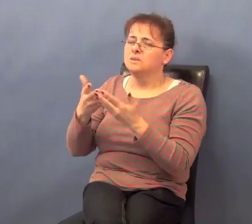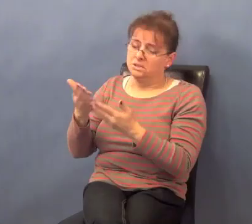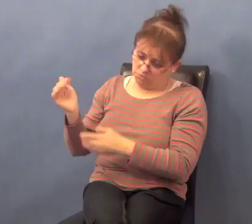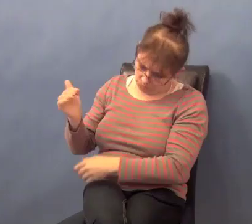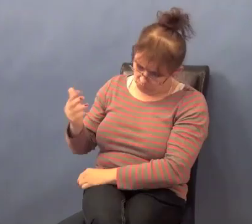Kino?